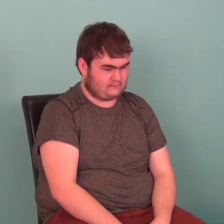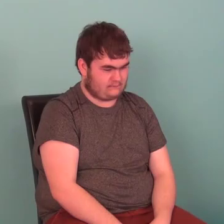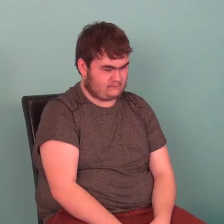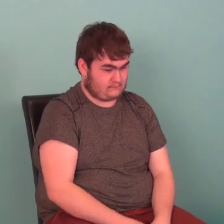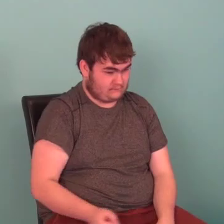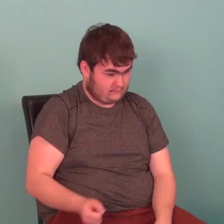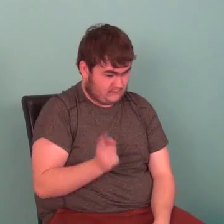Zakaz.